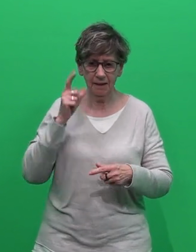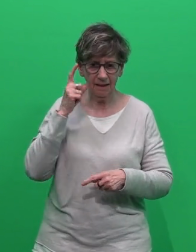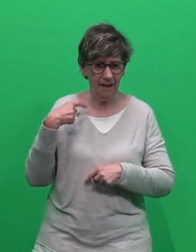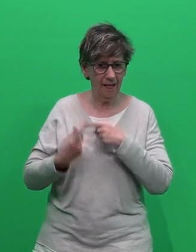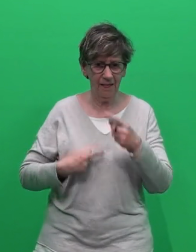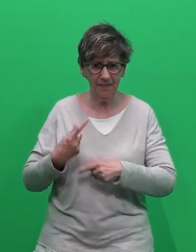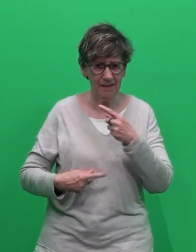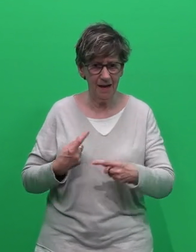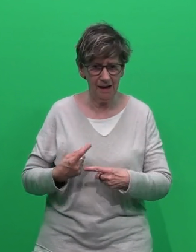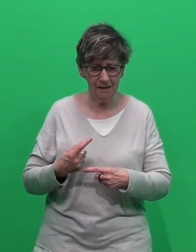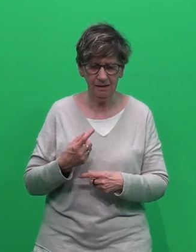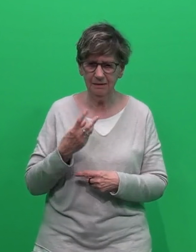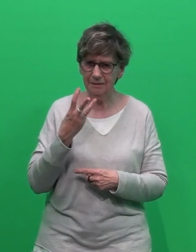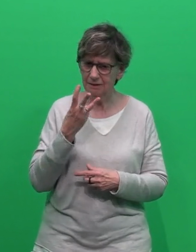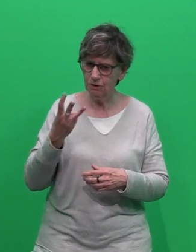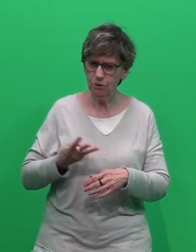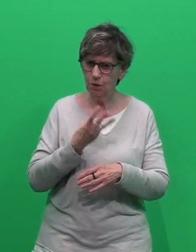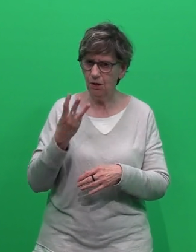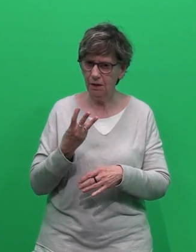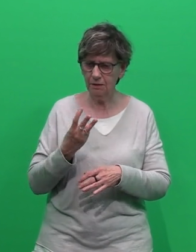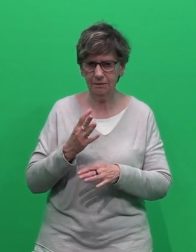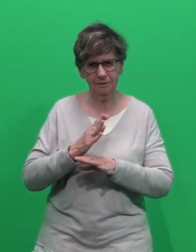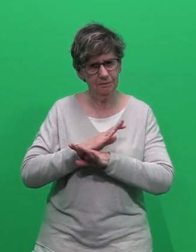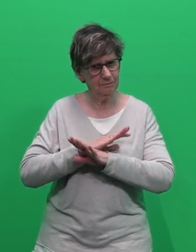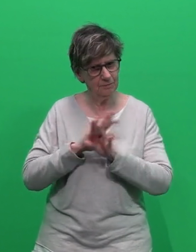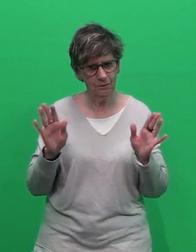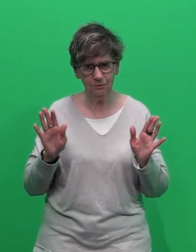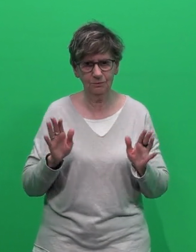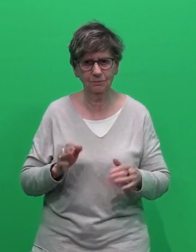Cada dia durant tres hores i prou.